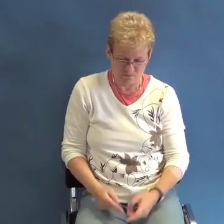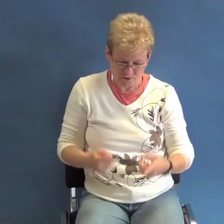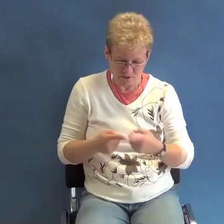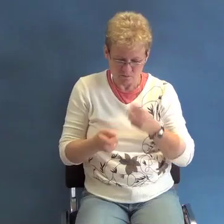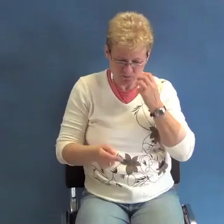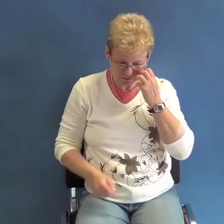To pasuje.